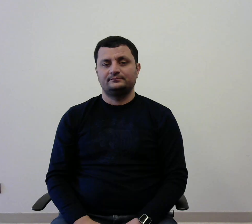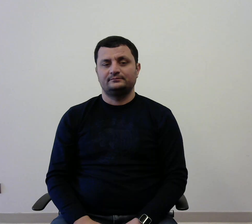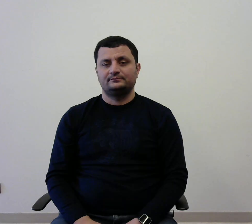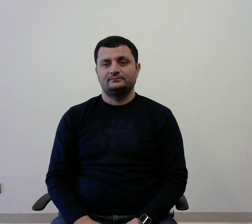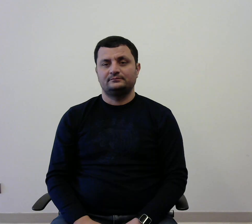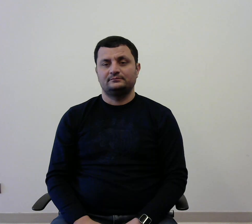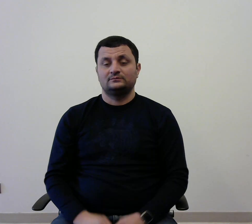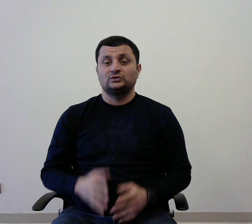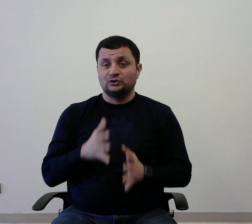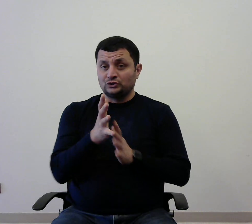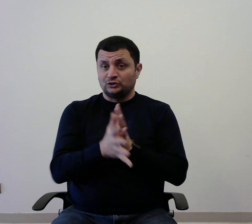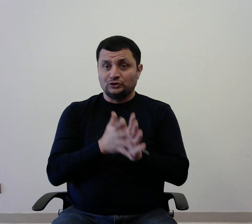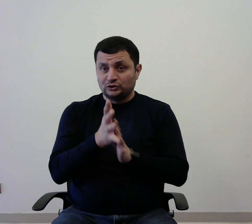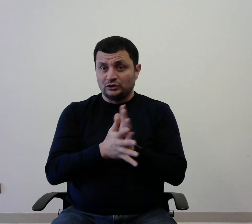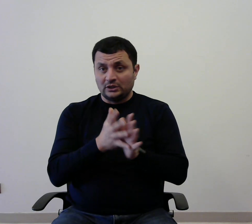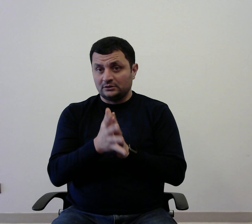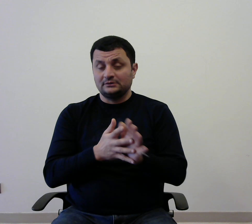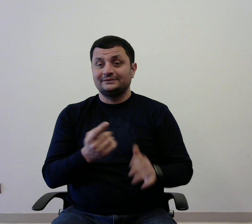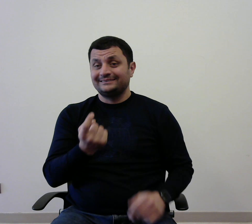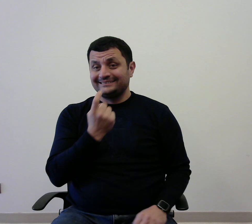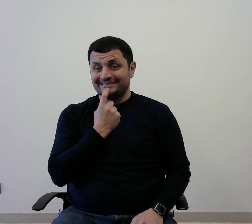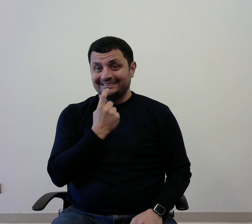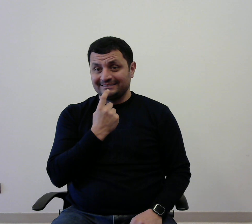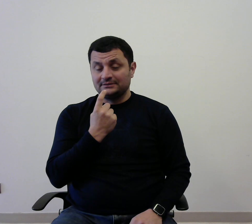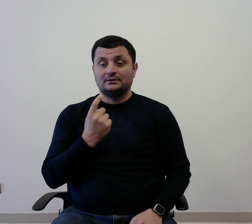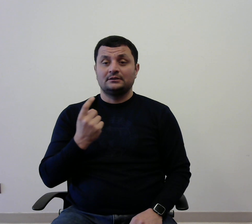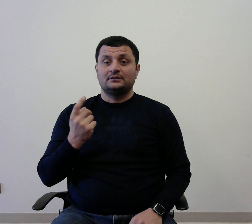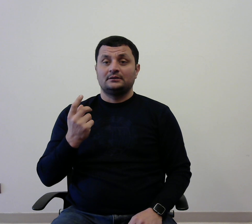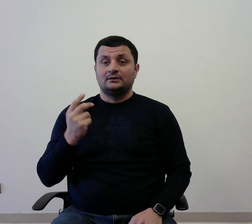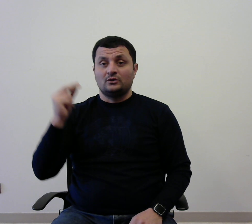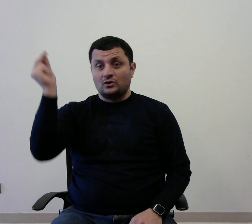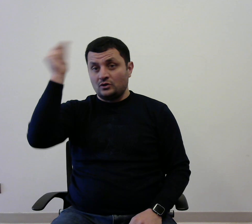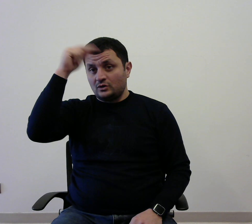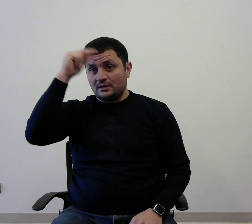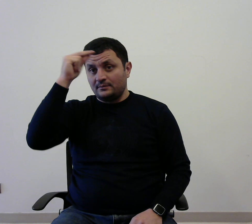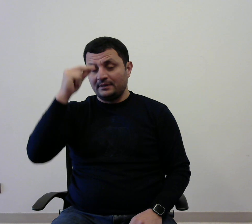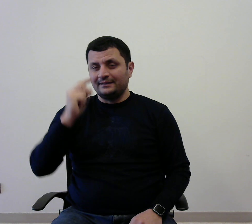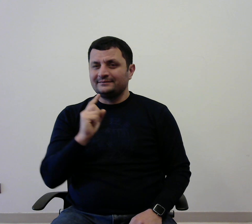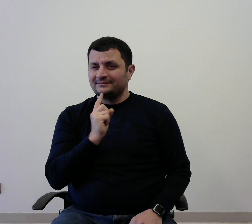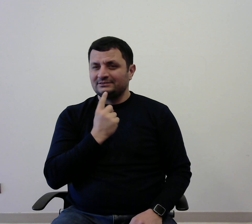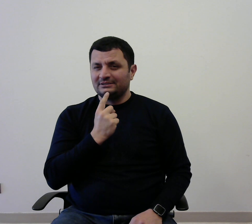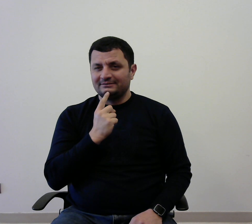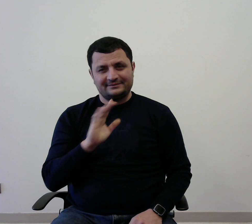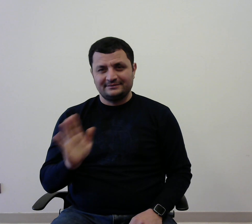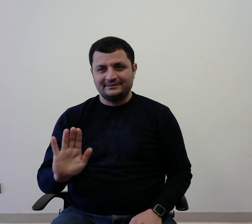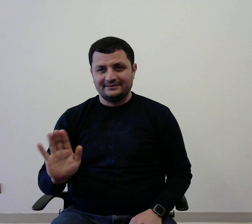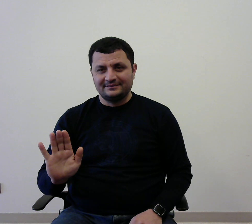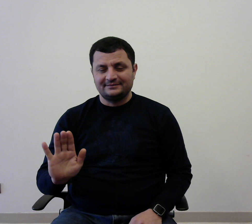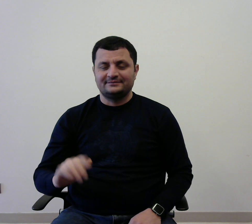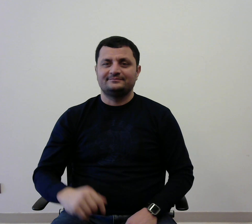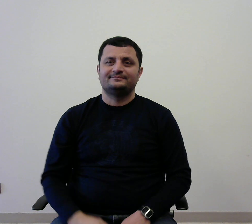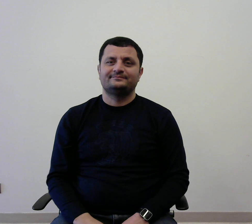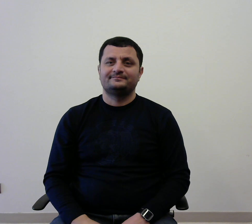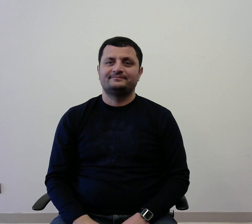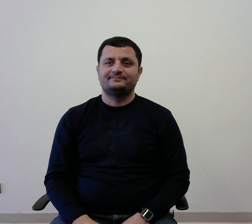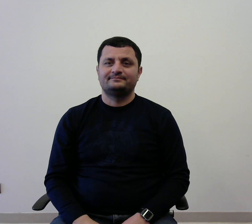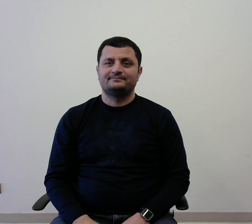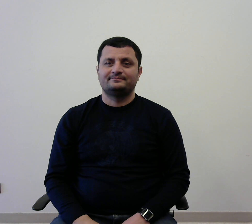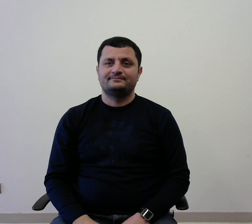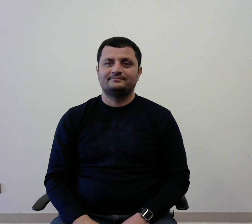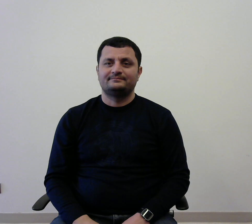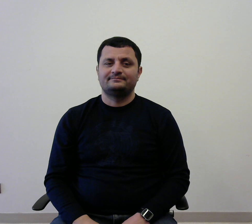İşarə dilini öyrənmək çətin deyil